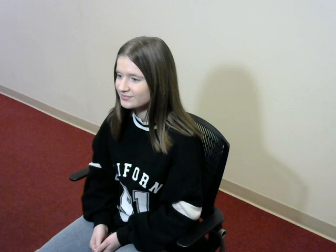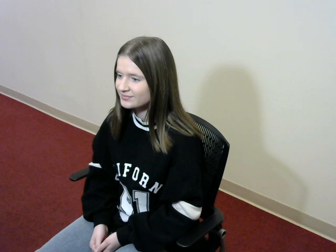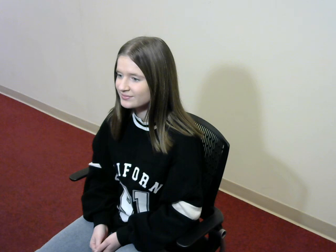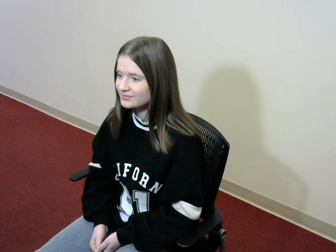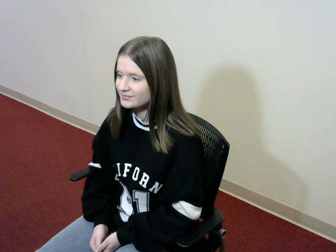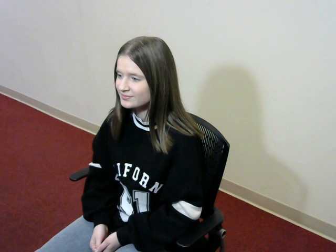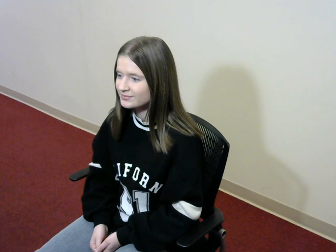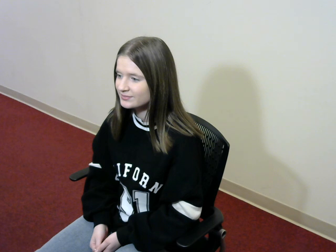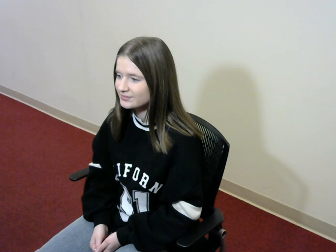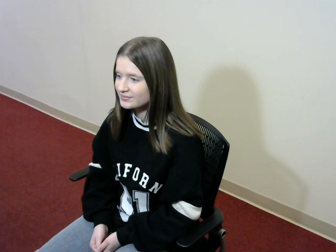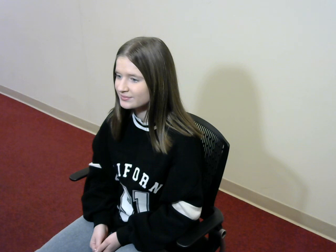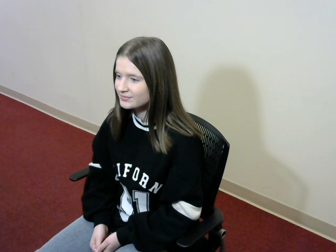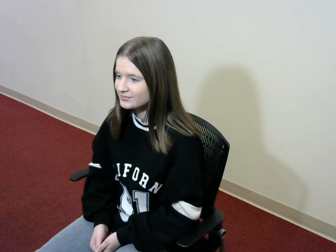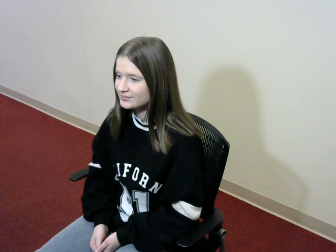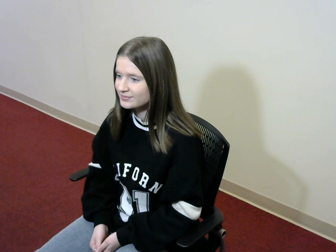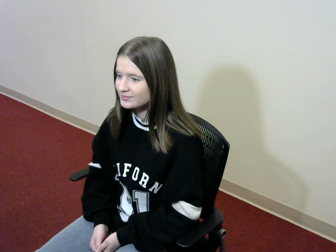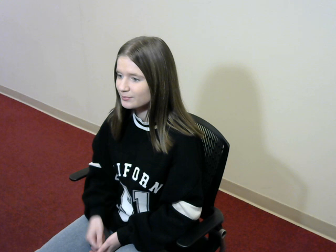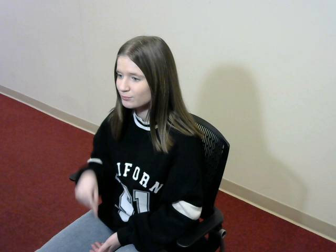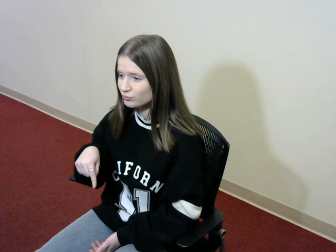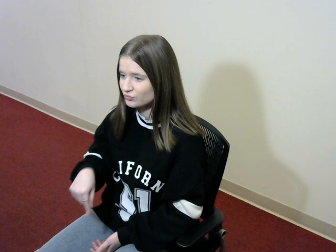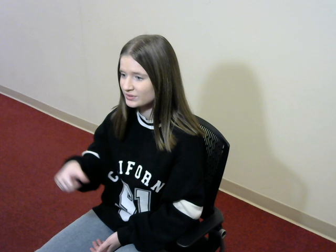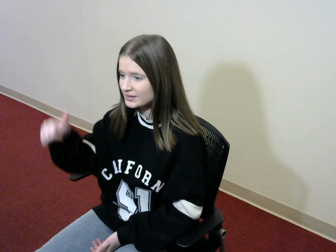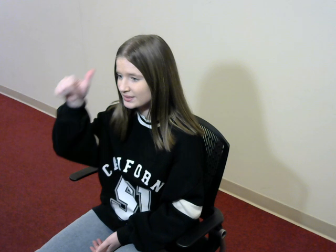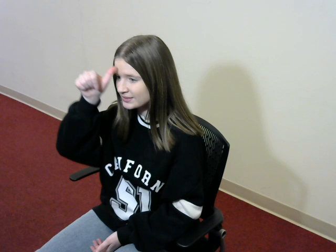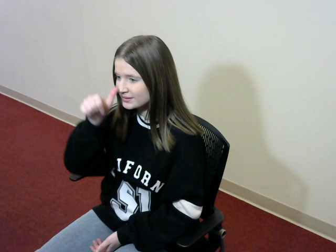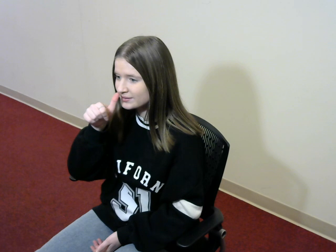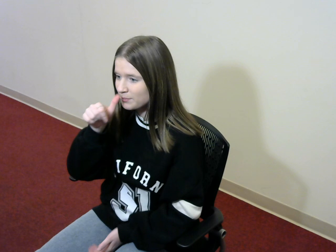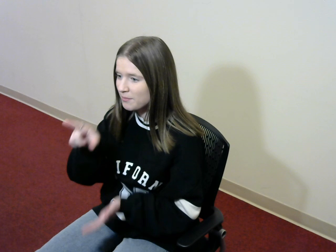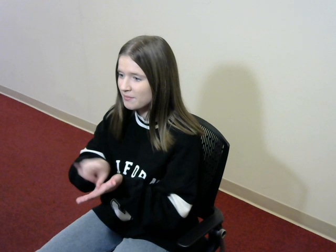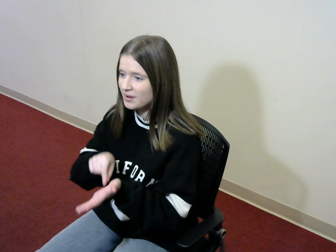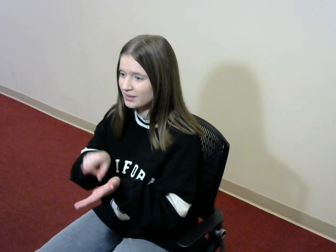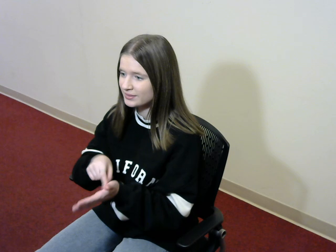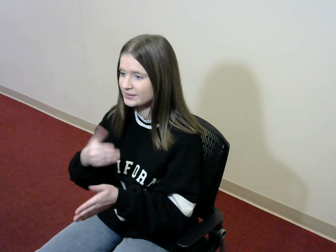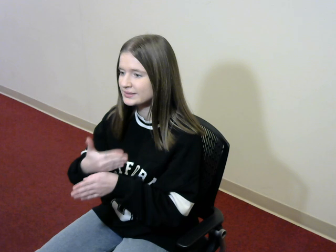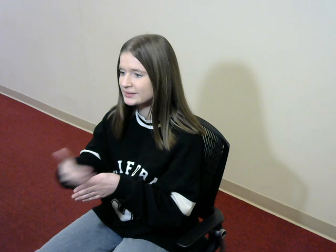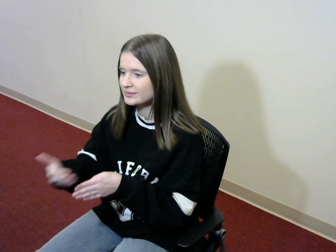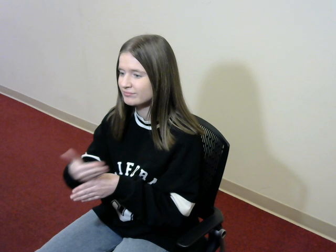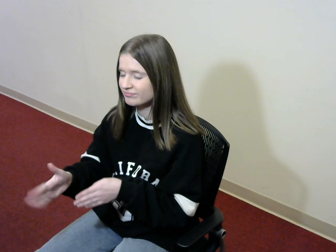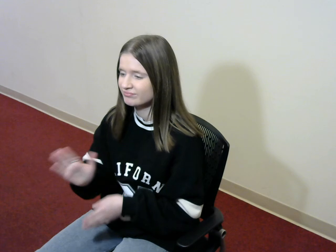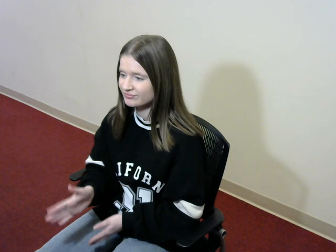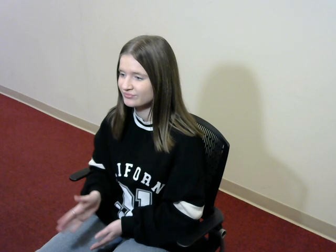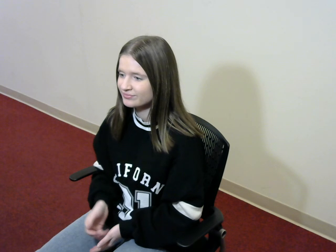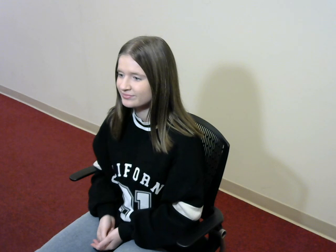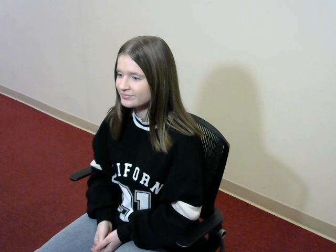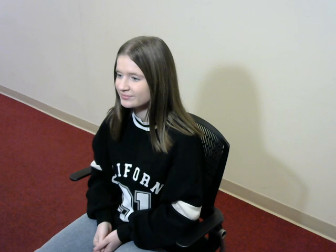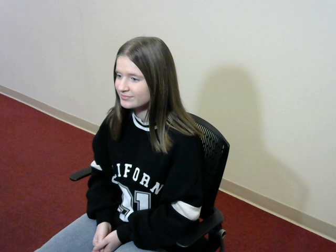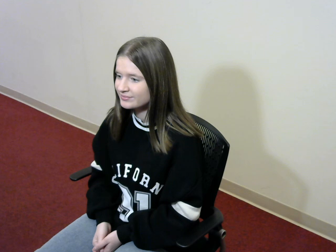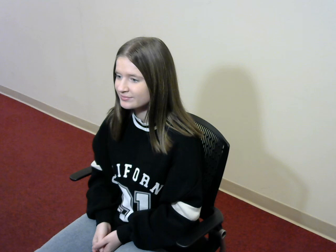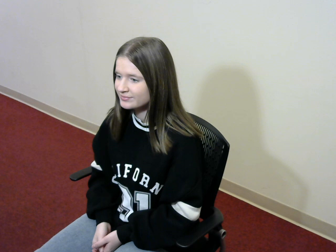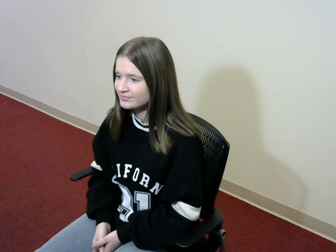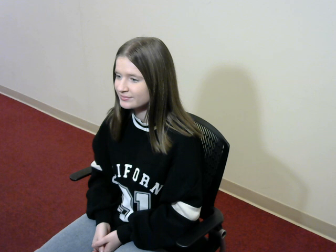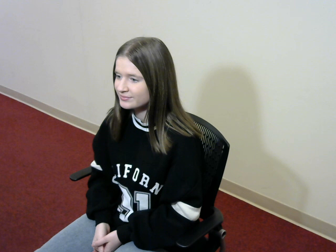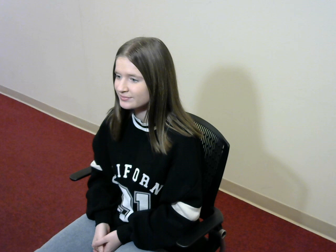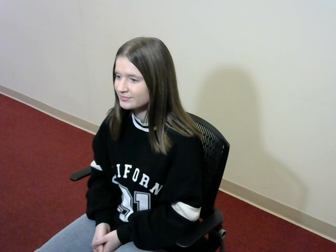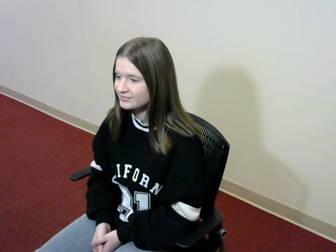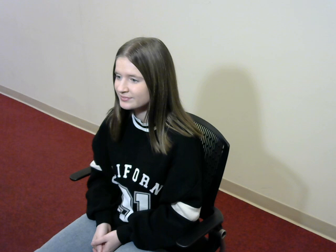Bu ay pensiyalar gecikəcək